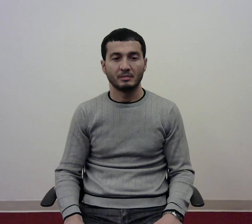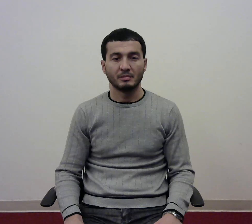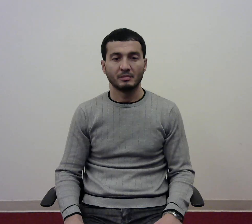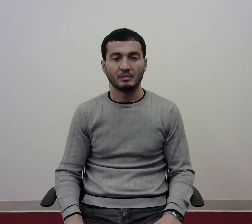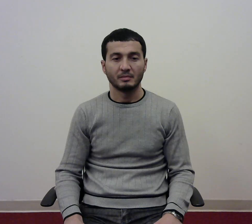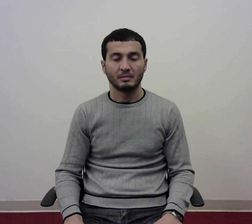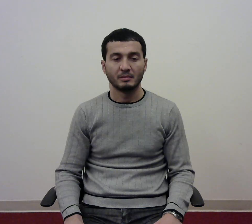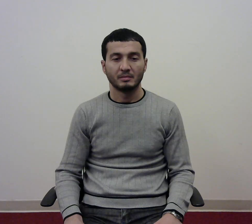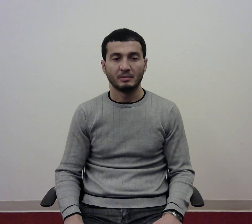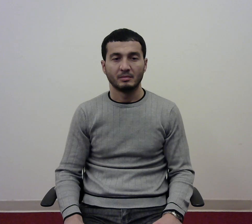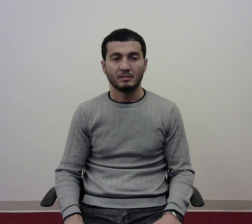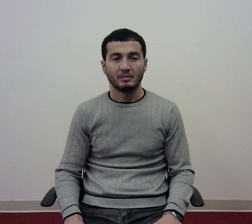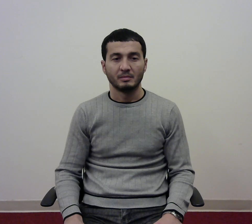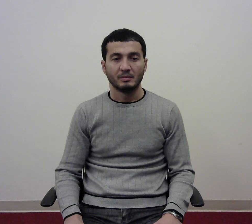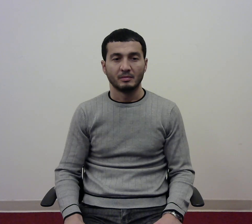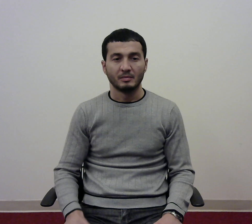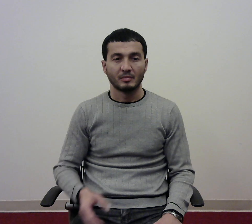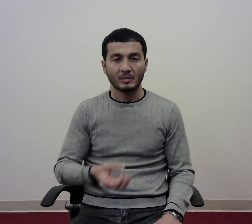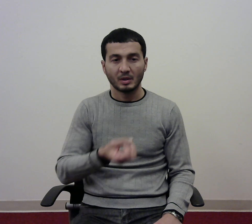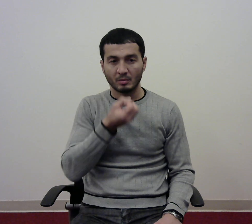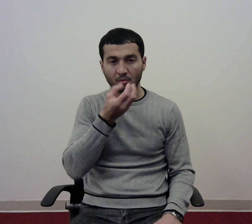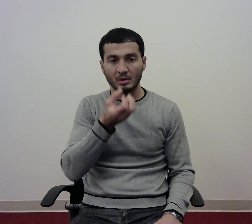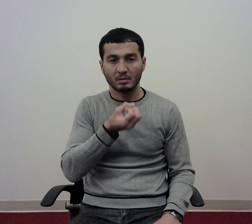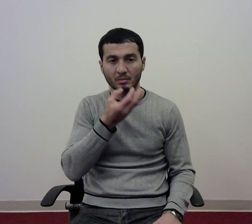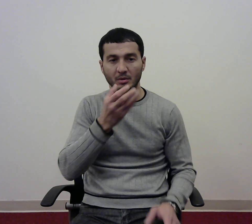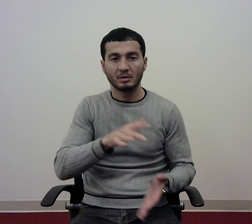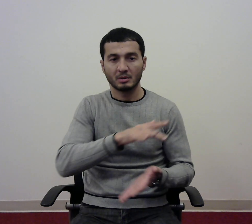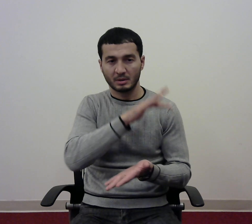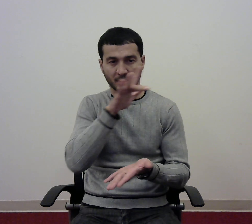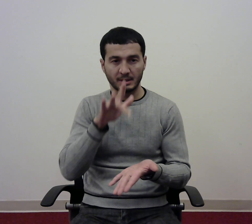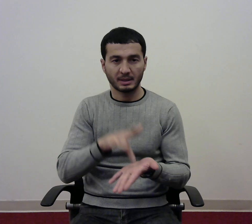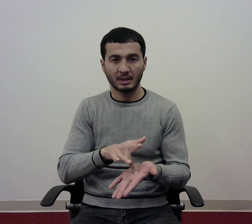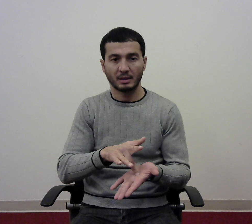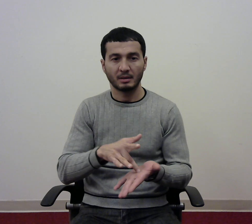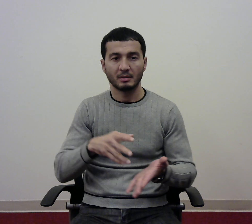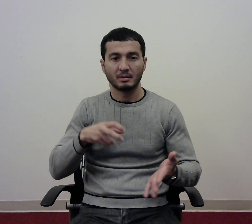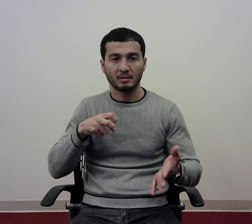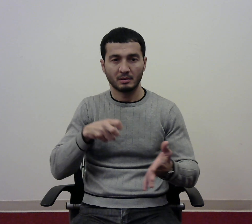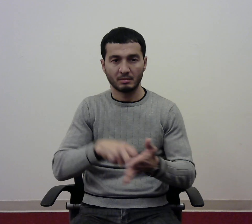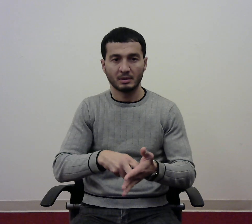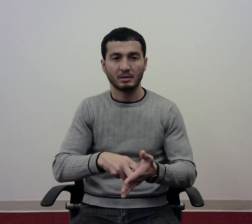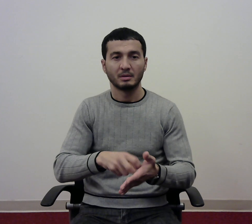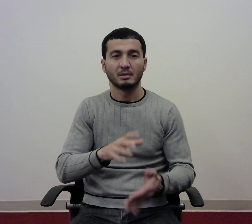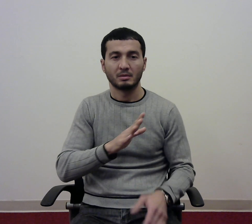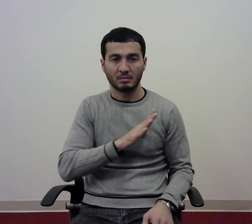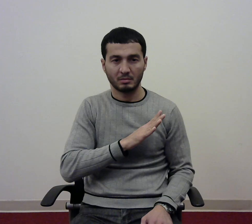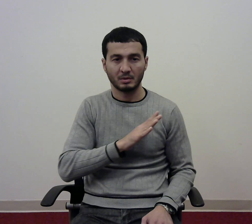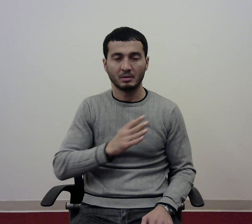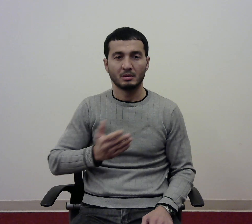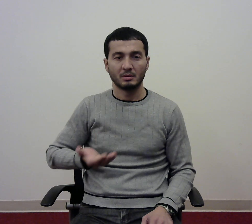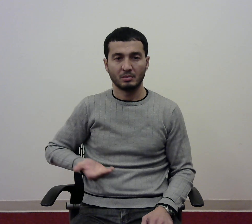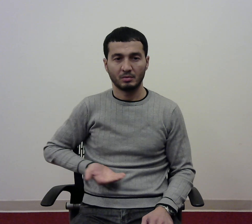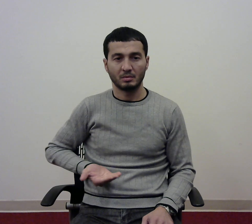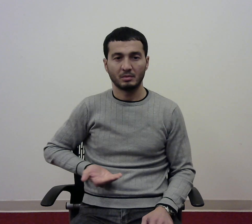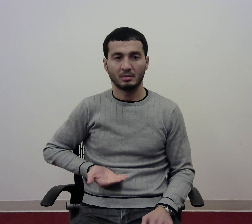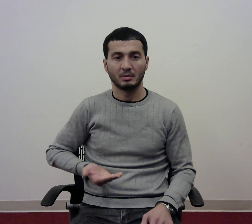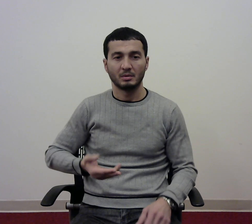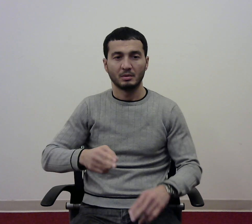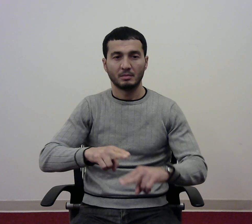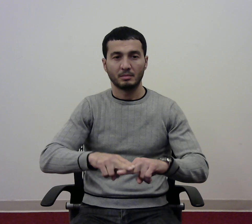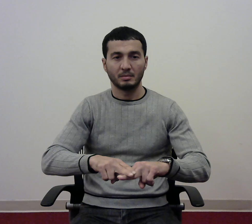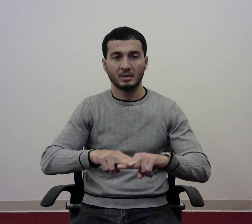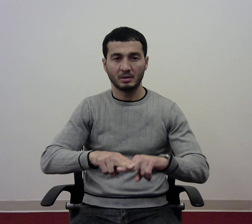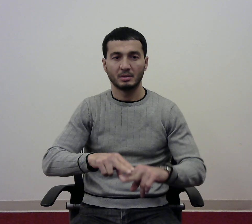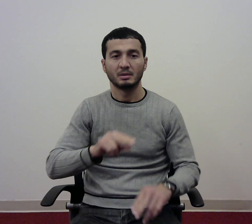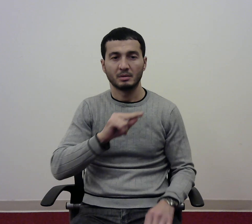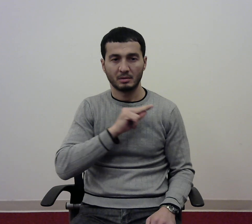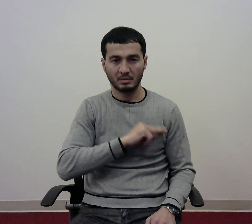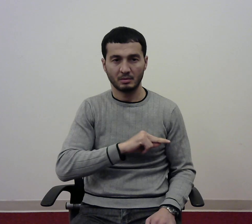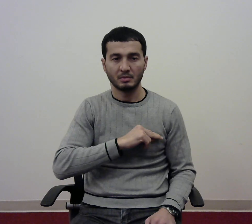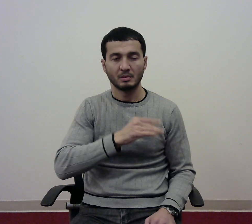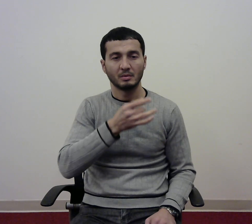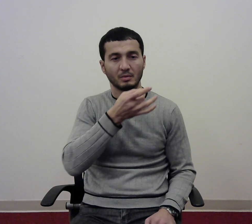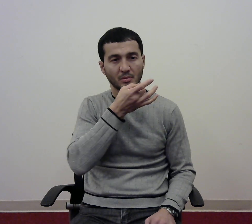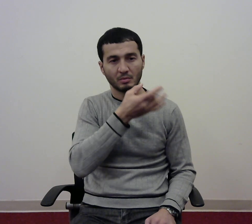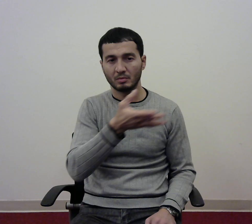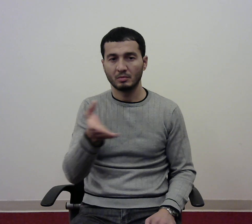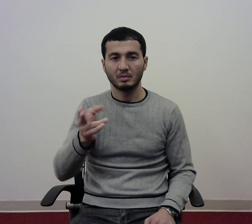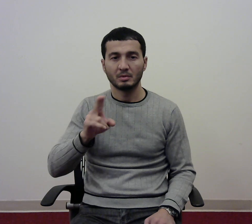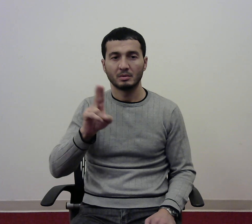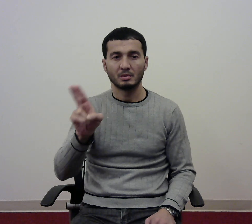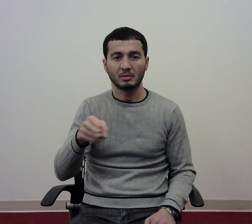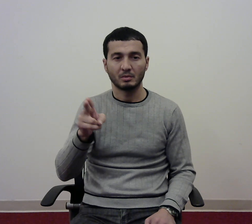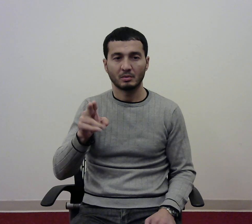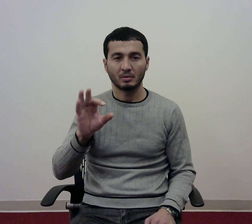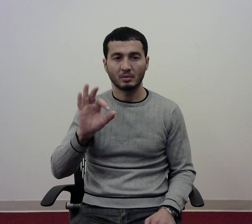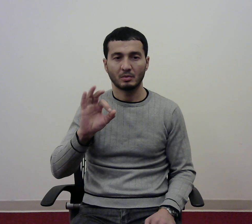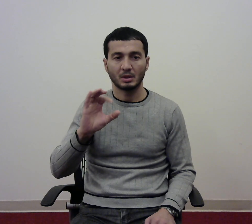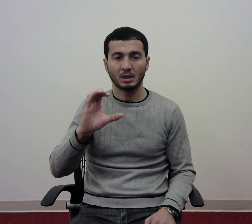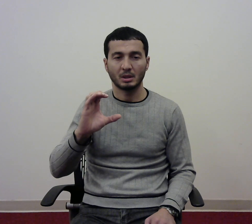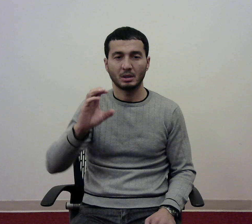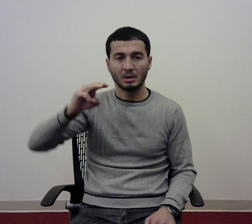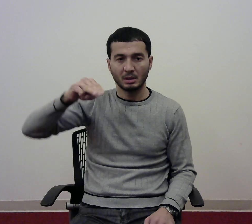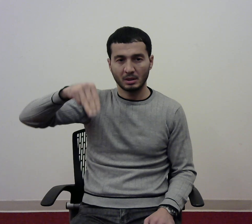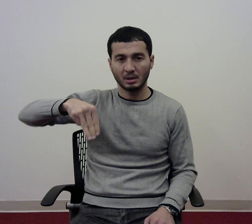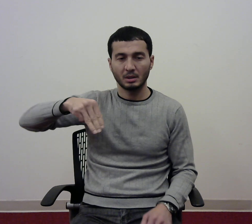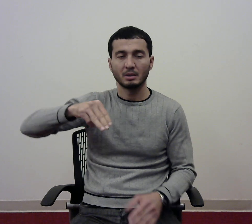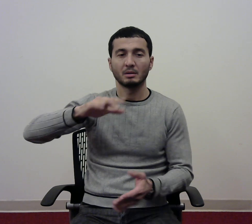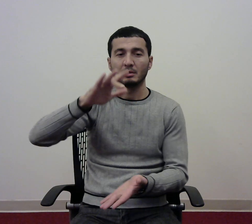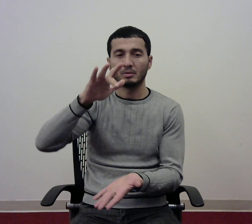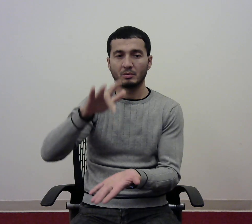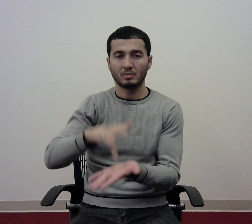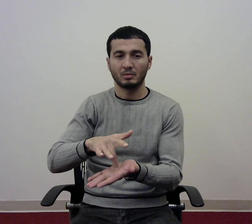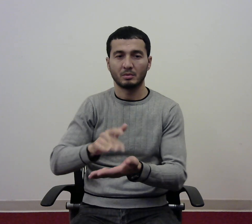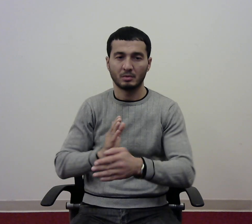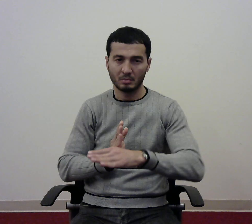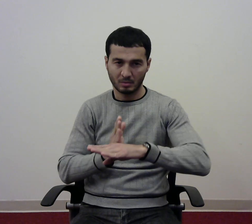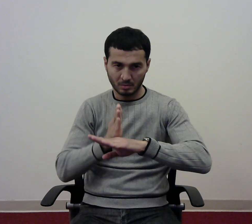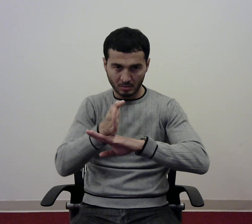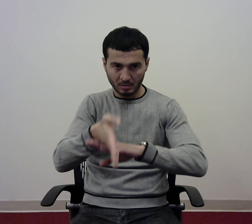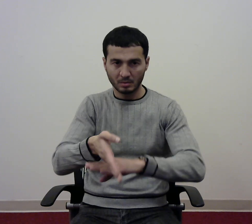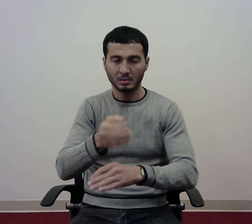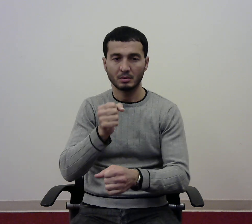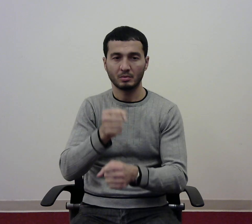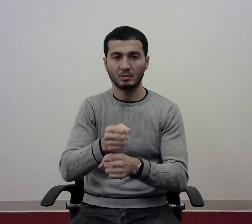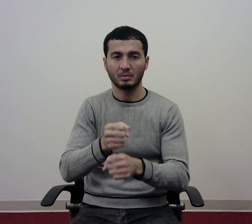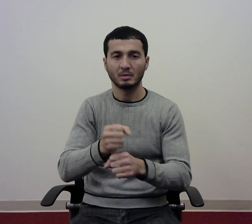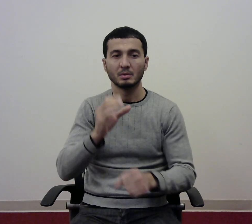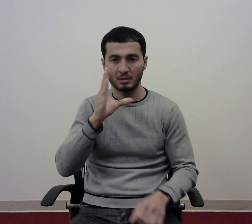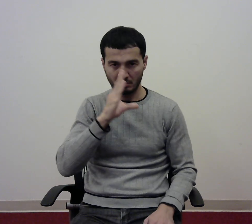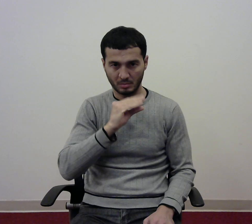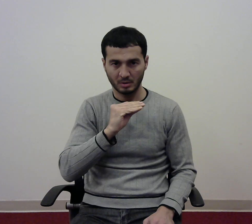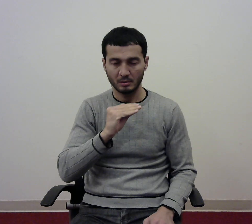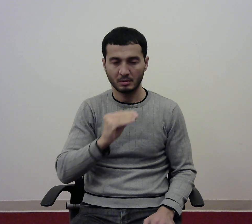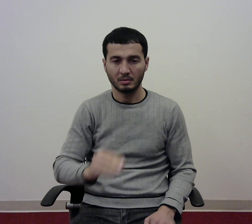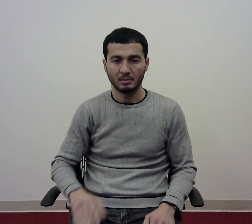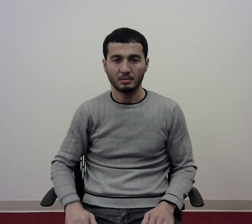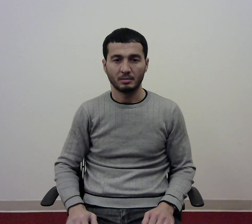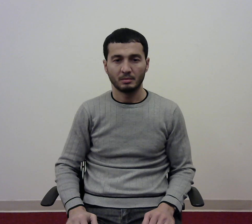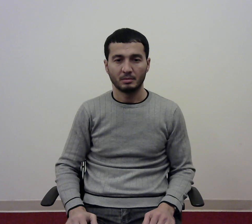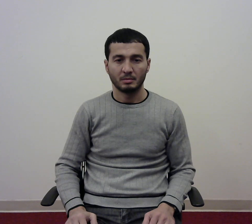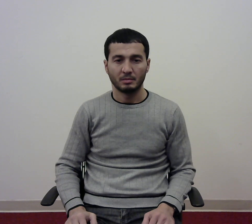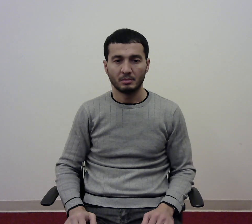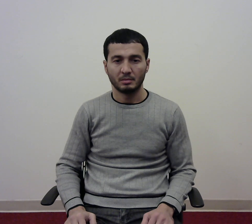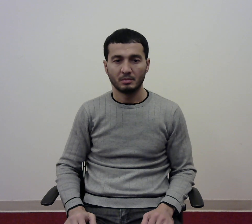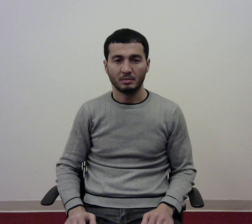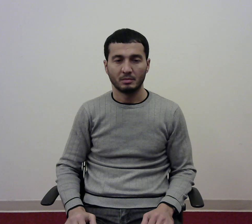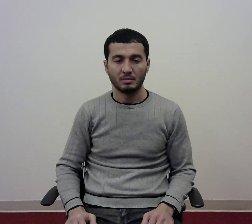Bakı şəhərində qeydiyyatda olan vətəndaşlar paytaxtda işləyən istənilən DOST mərkəzinə yaxınlaşa bilər